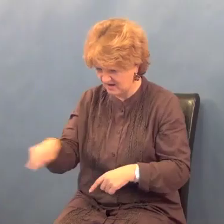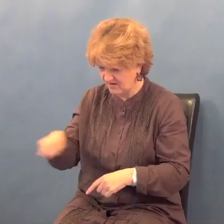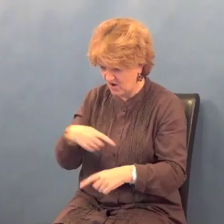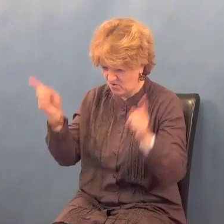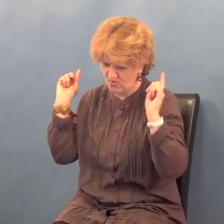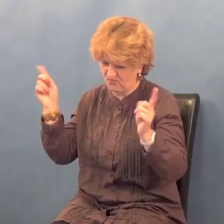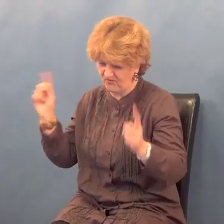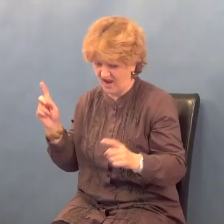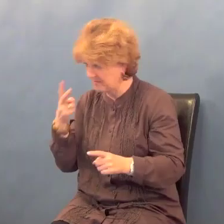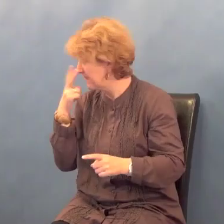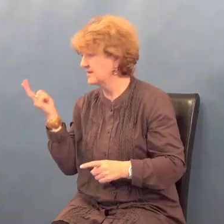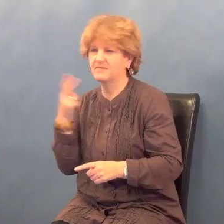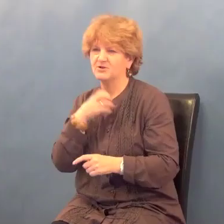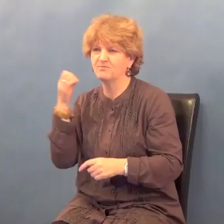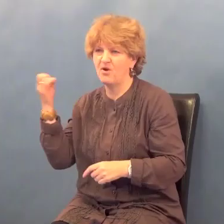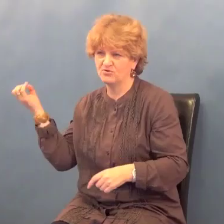Uwaga, trzeba patrzeć na nadjeżdżające pociągi.